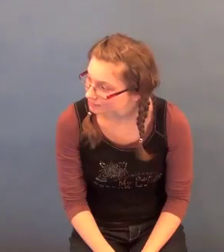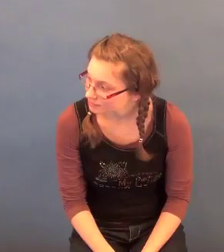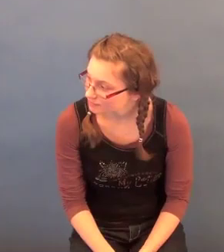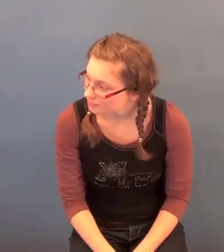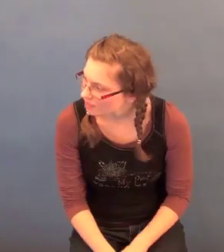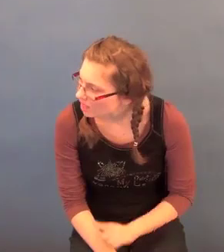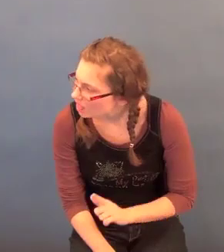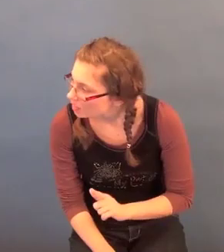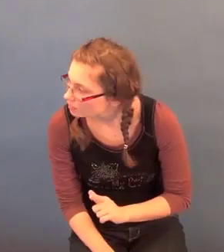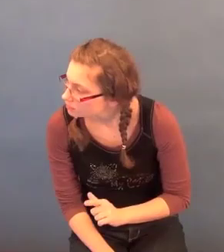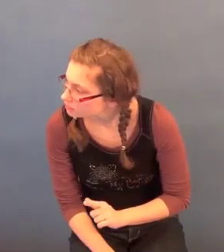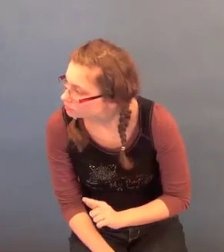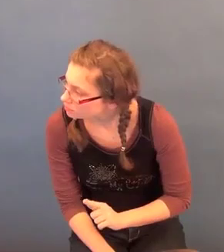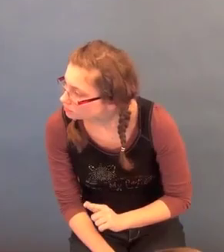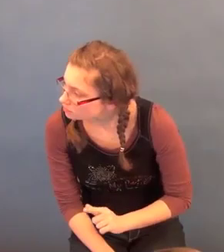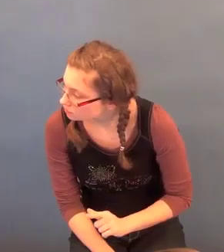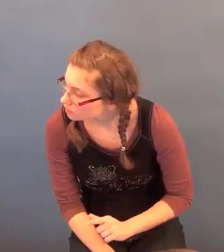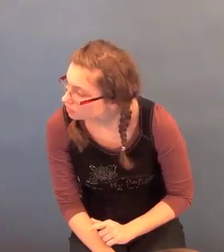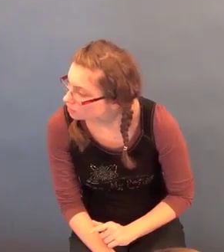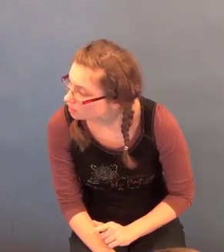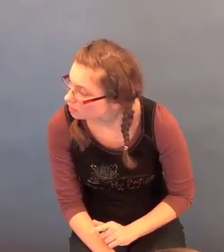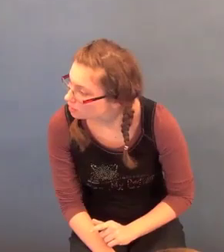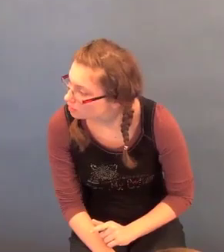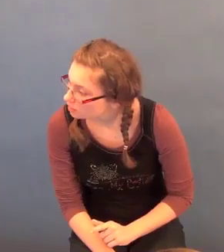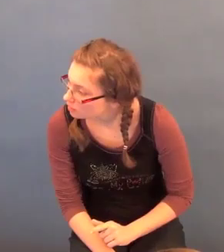Weekend.